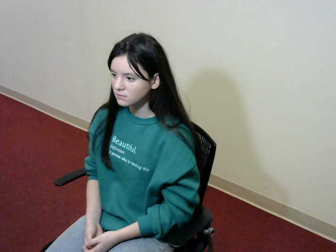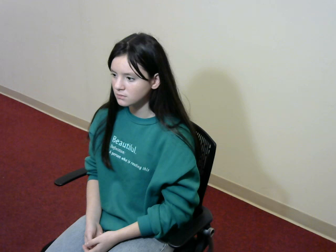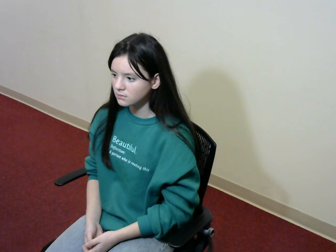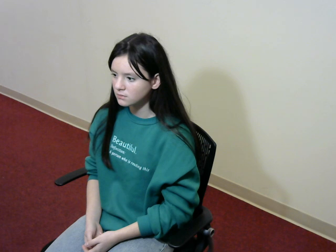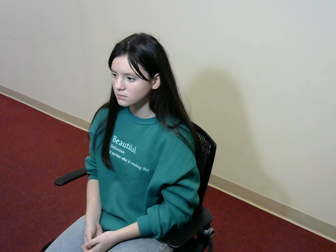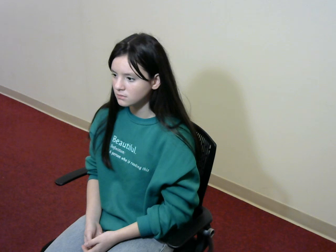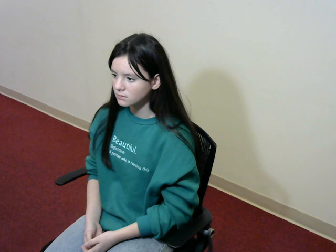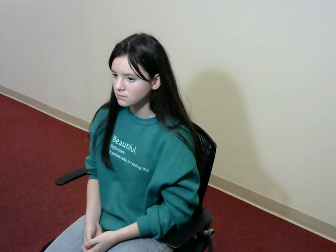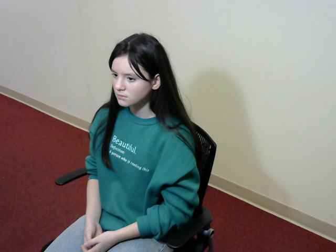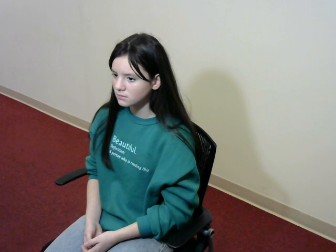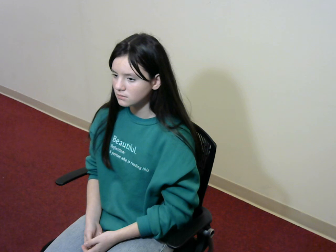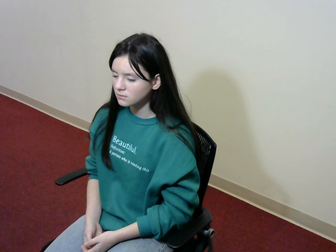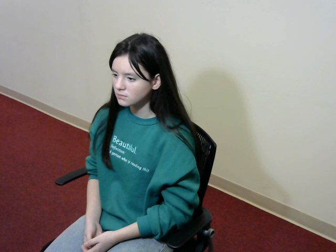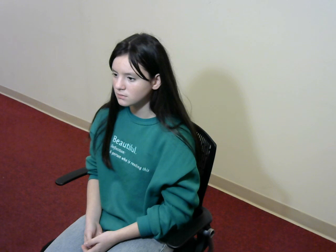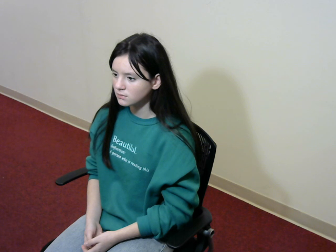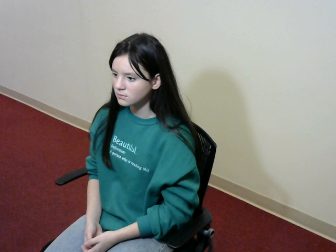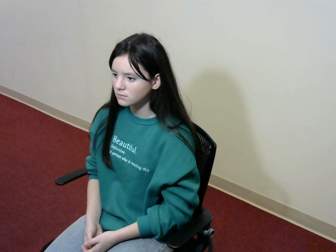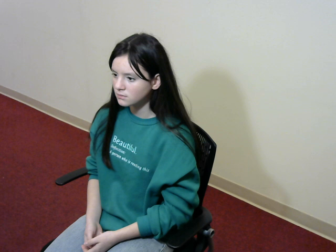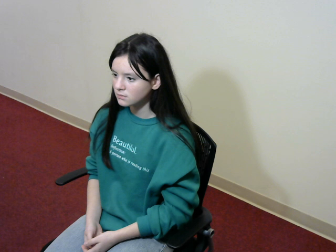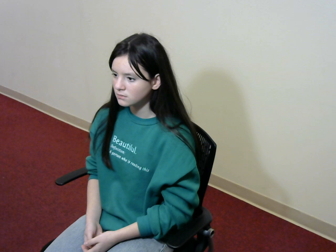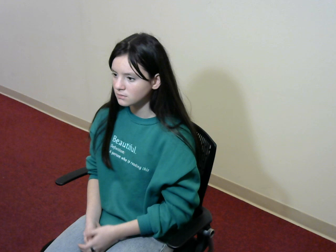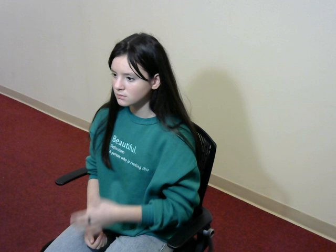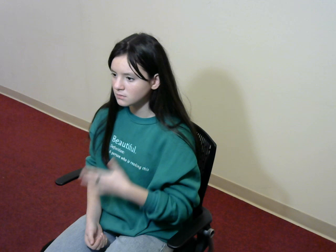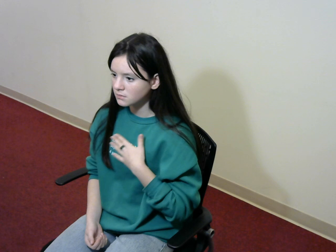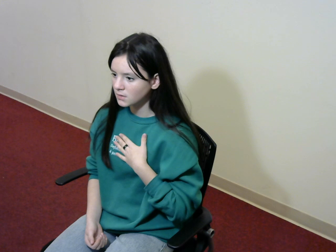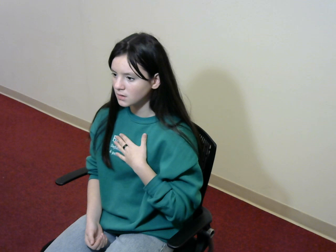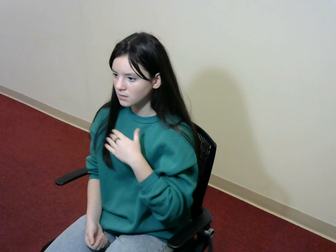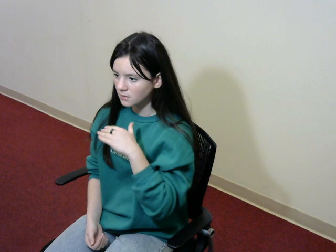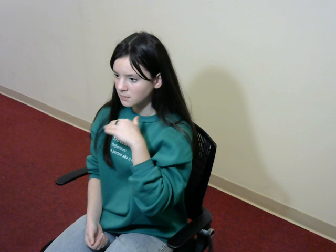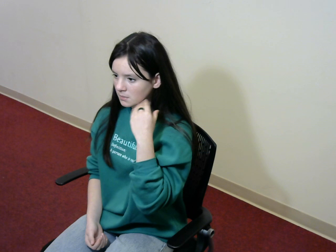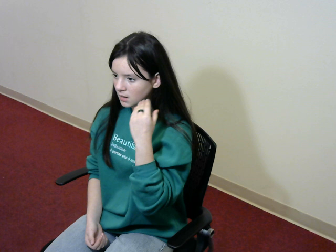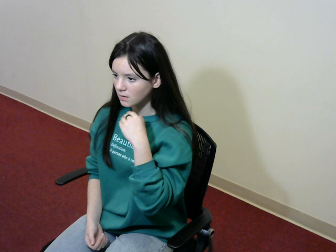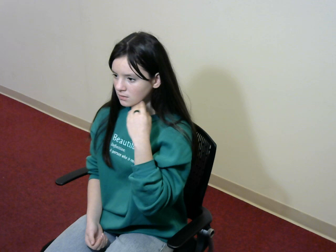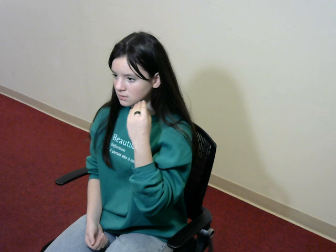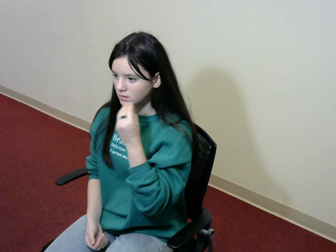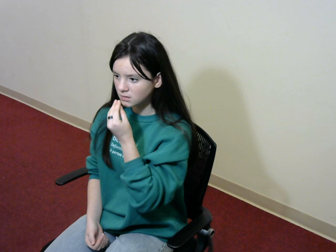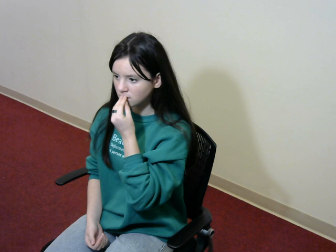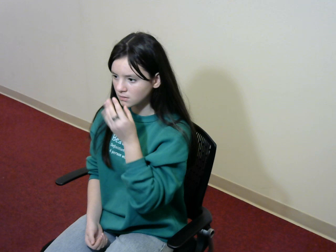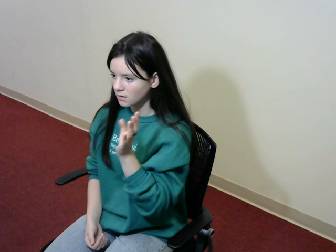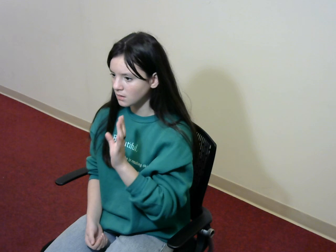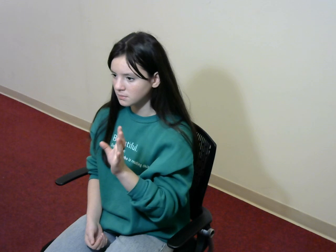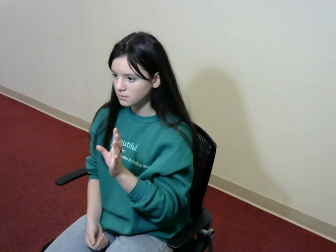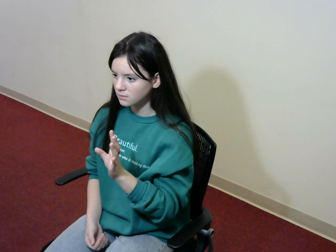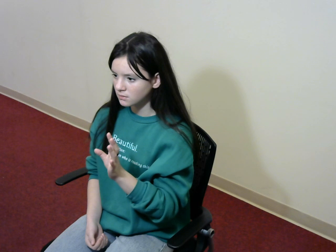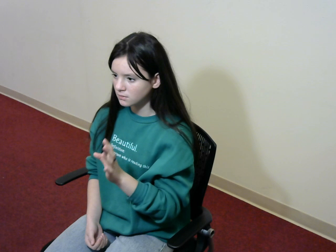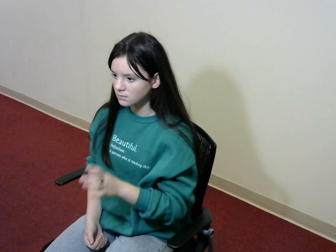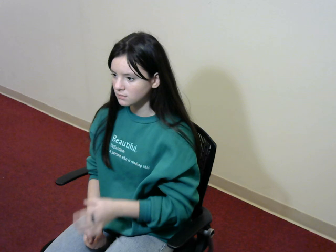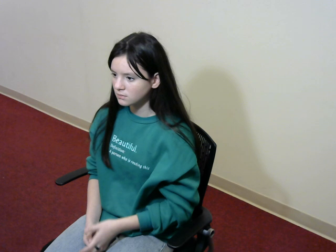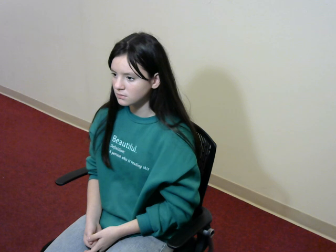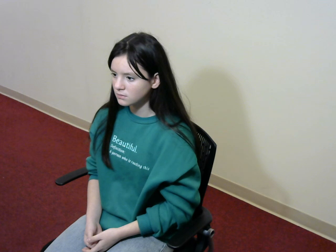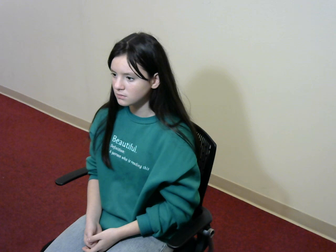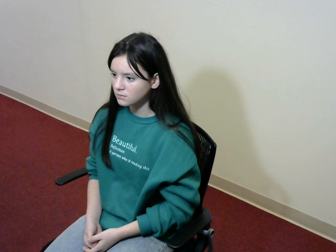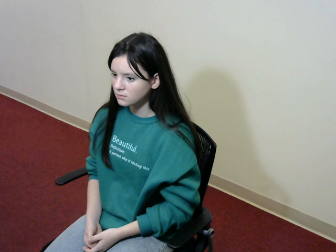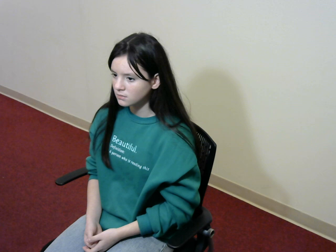Mən ət yemirəm